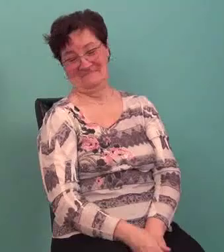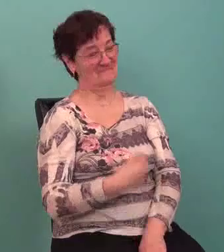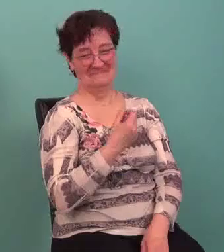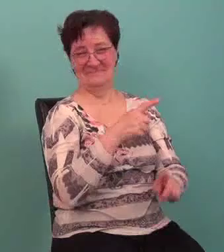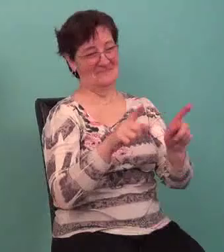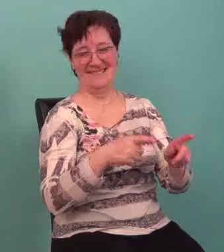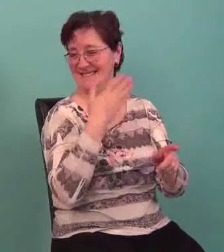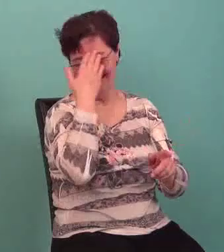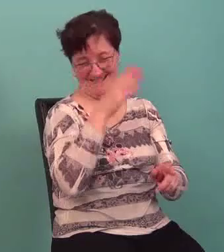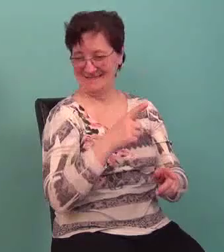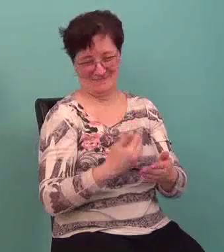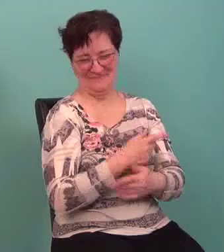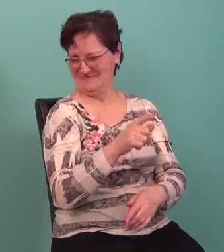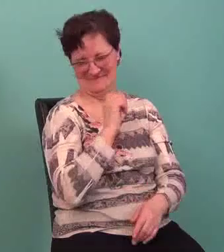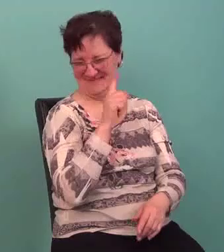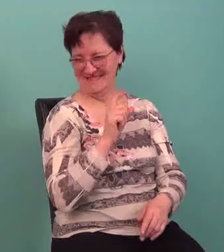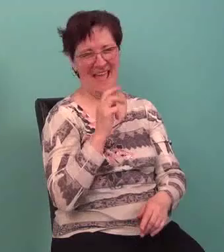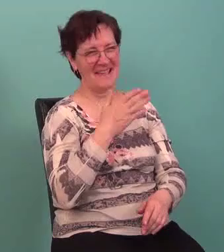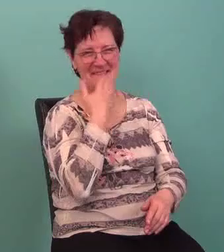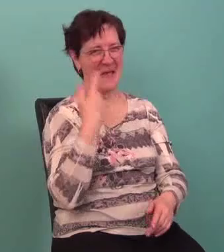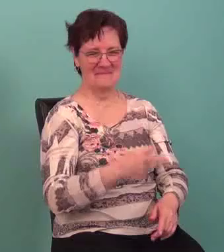Nie wierzę, żeby był taki znak, to jest coś nowego.